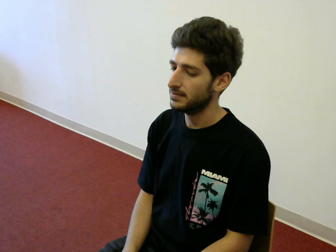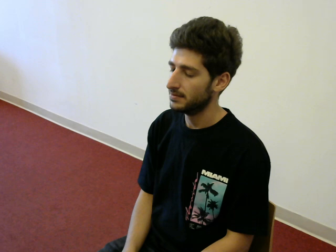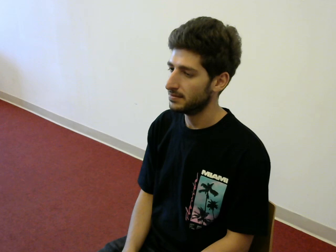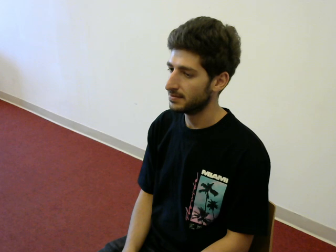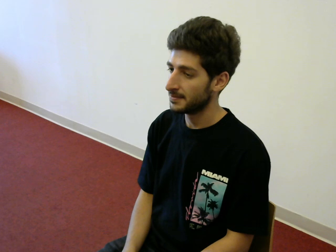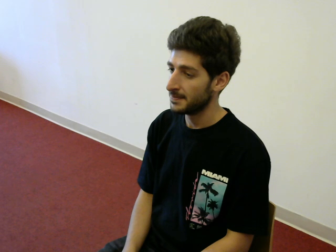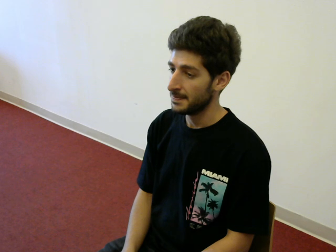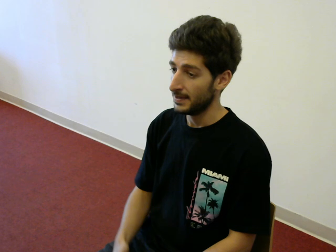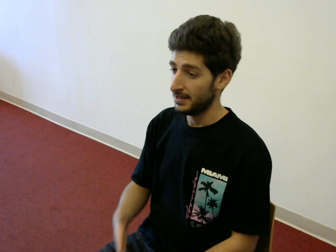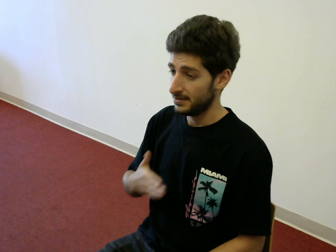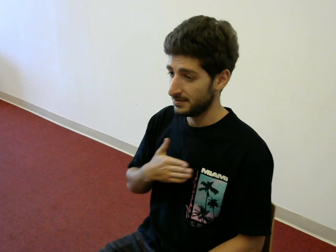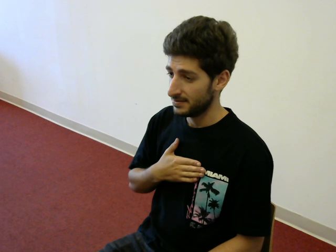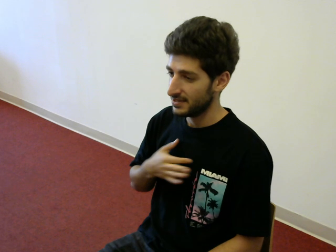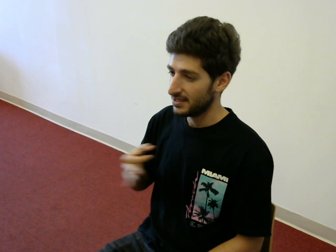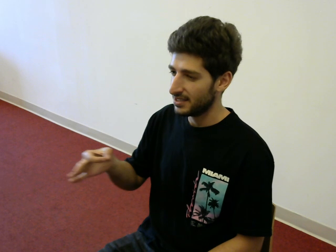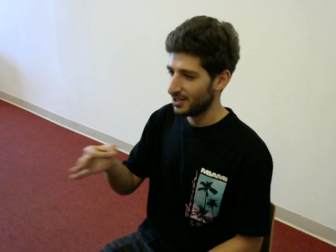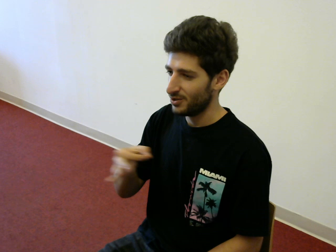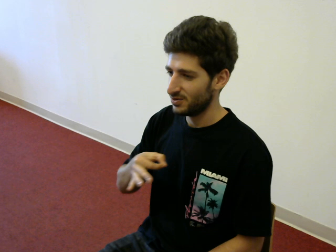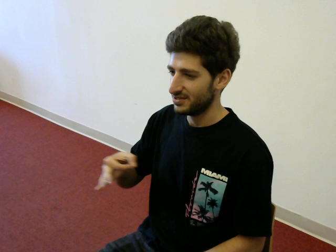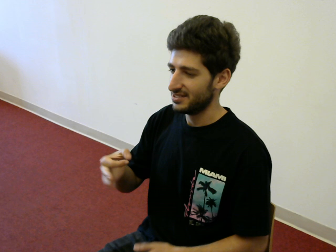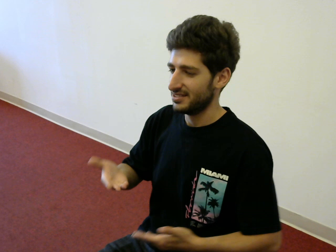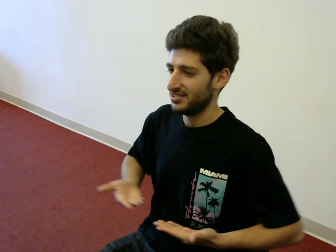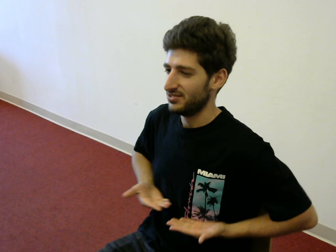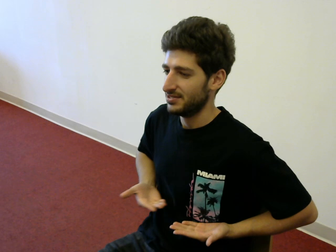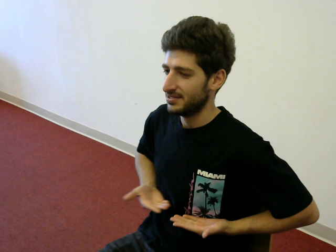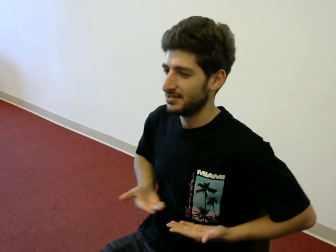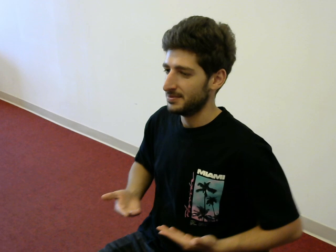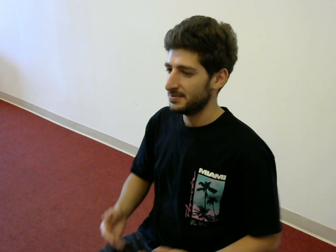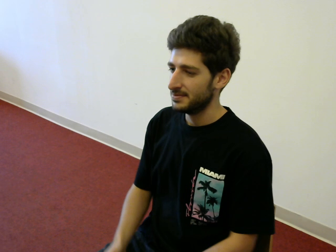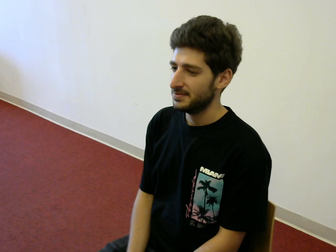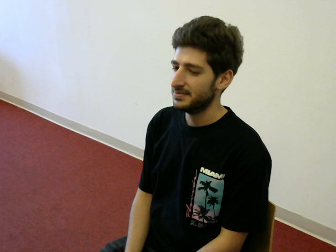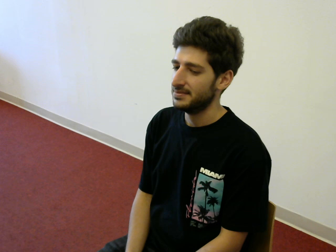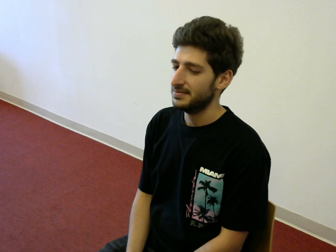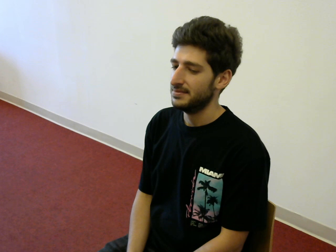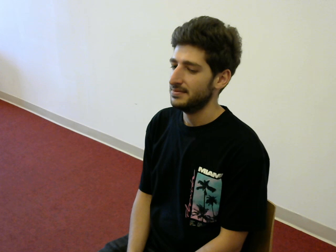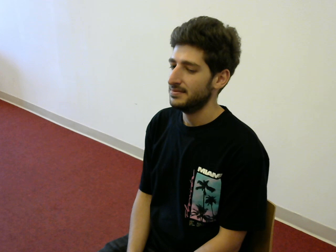Mən rayonda yaşayıram